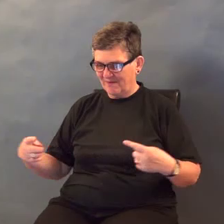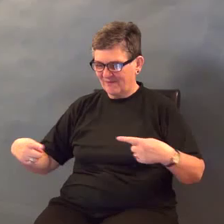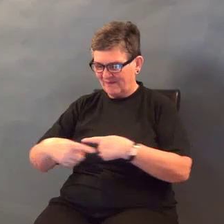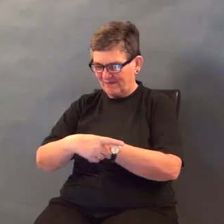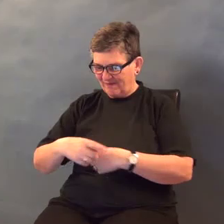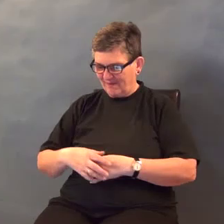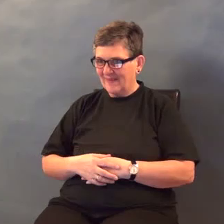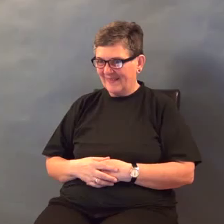Mijać się z naprzeciwka.